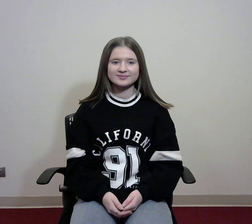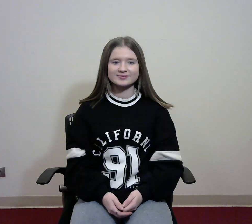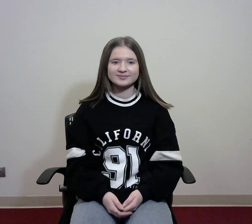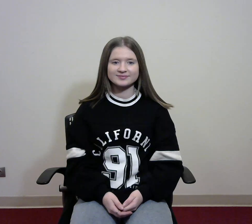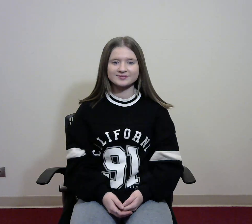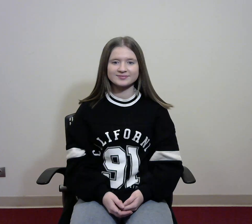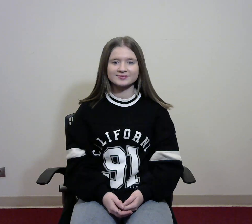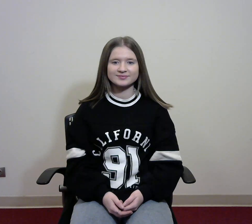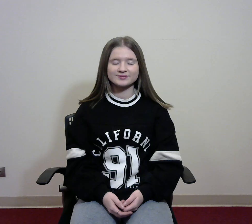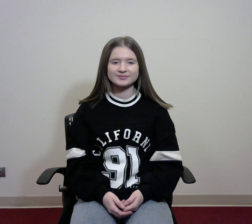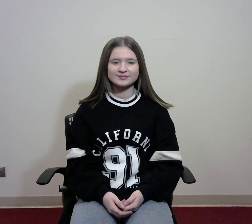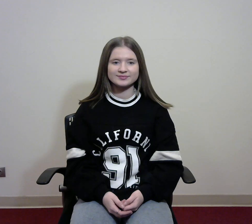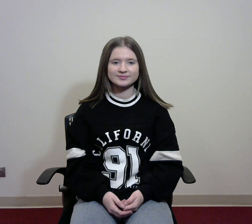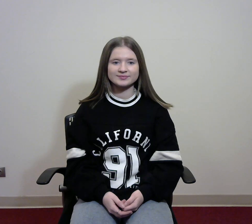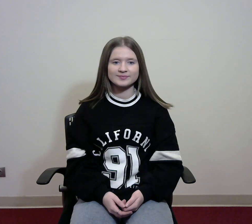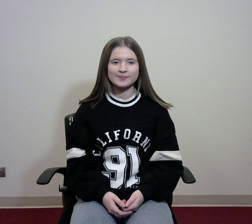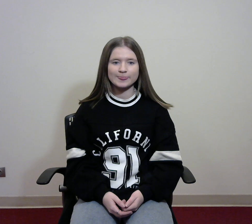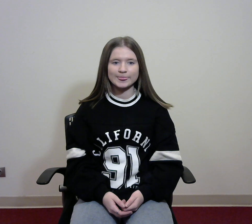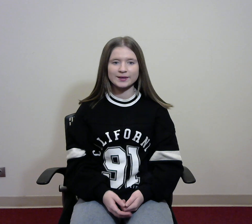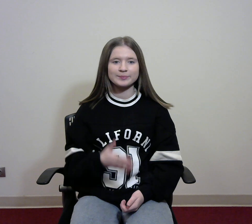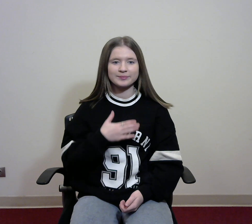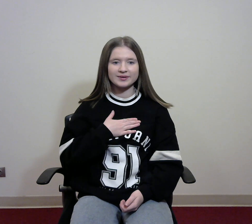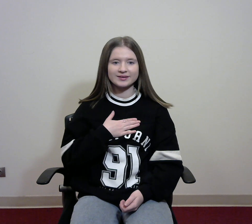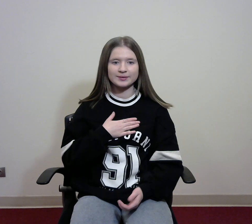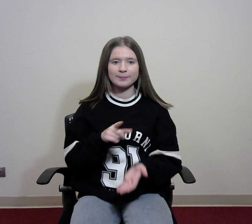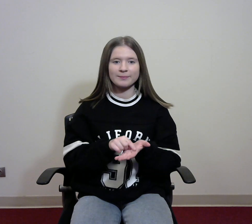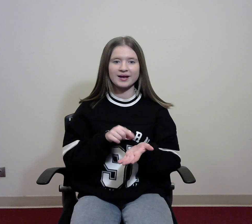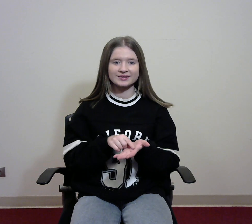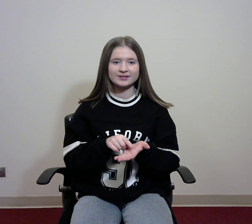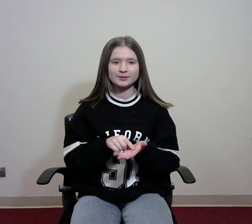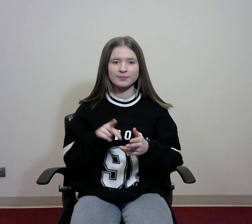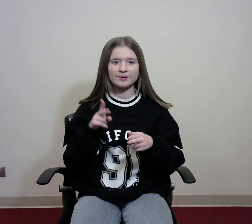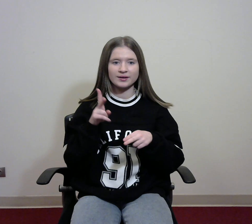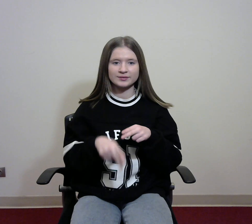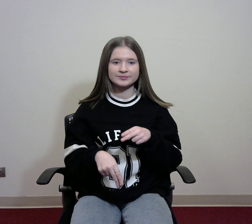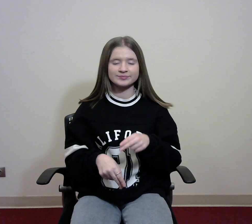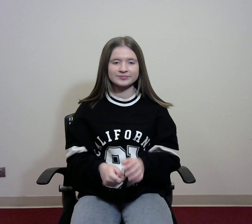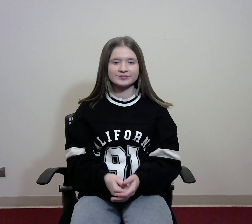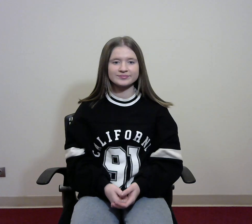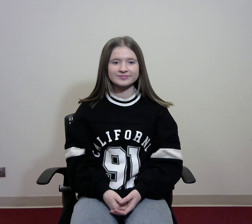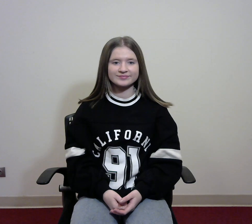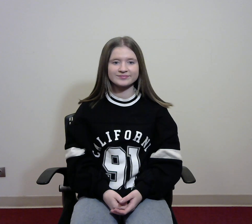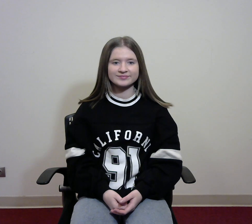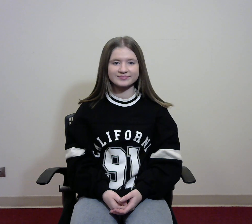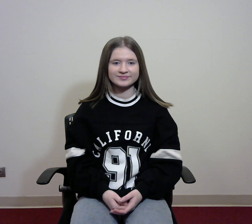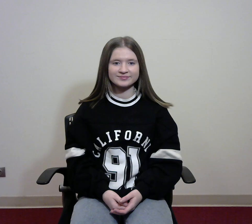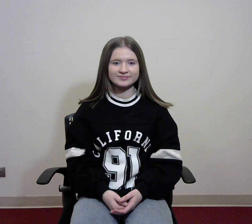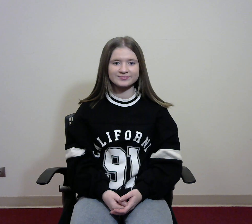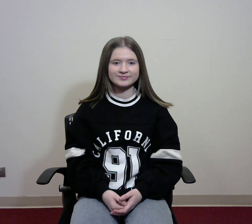Mənim pensiyamı kəsiblər